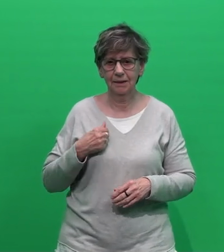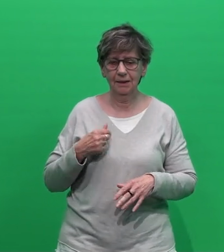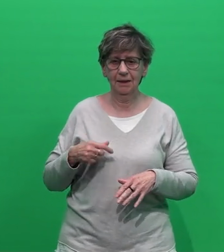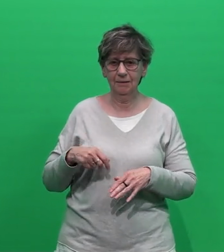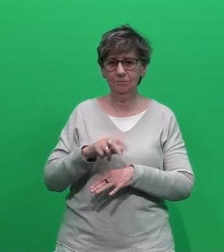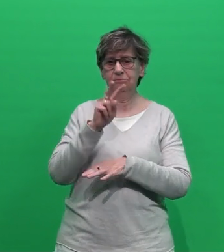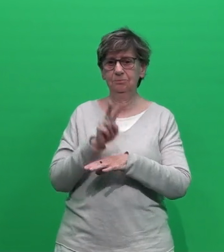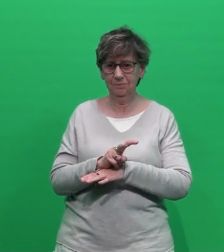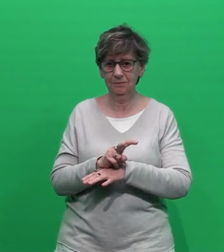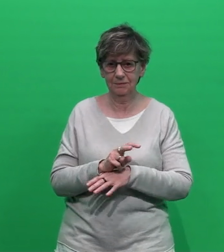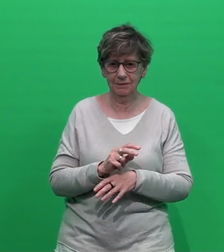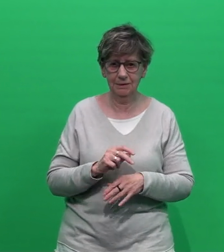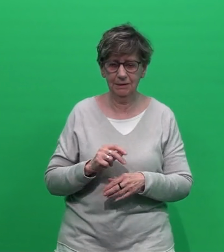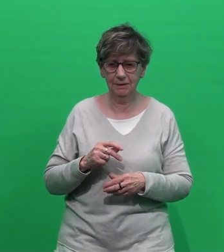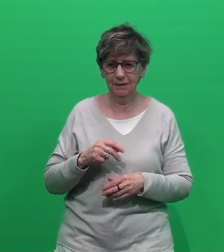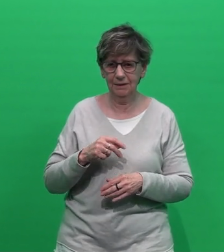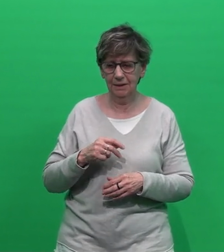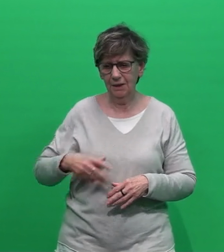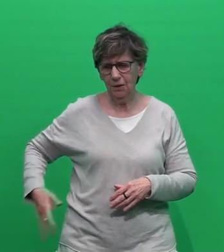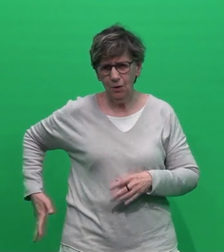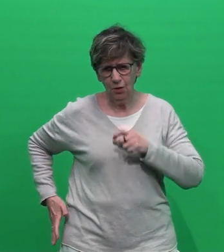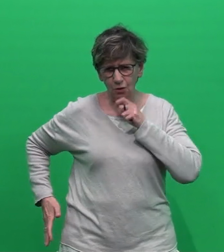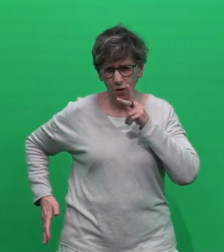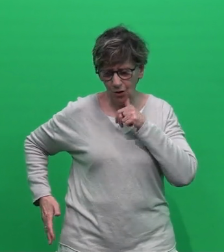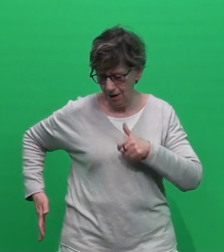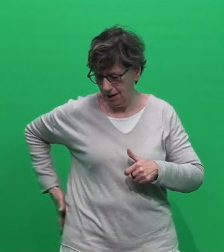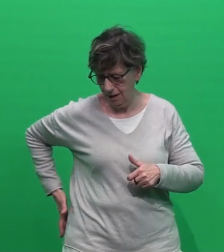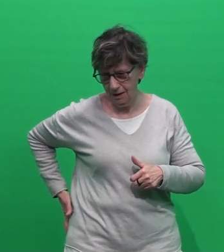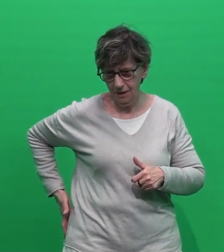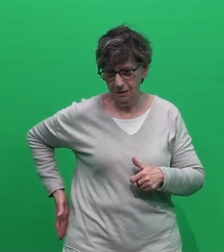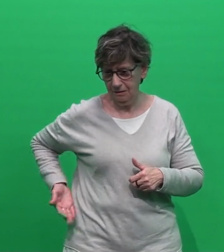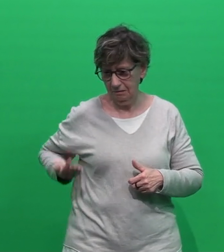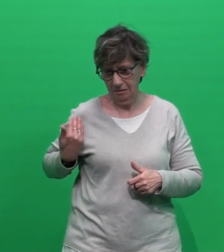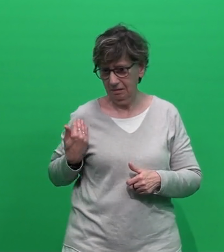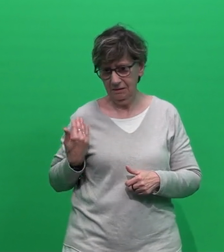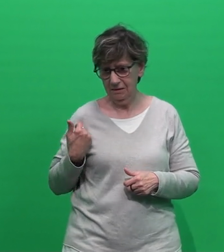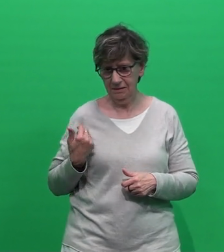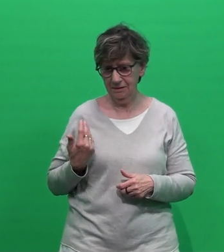Vaig caure de cul i em vaig fer mal al costat dret, va passar fa poc.